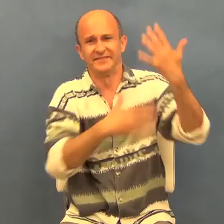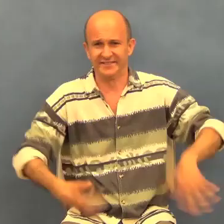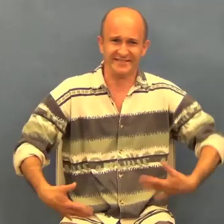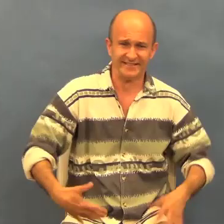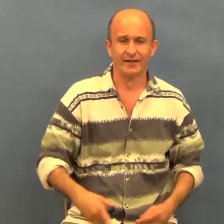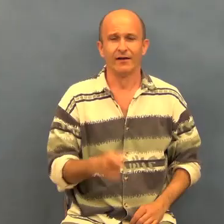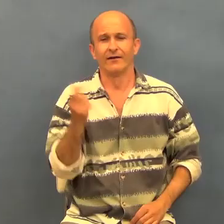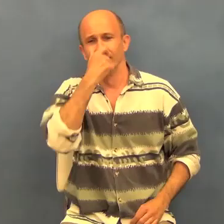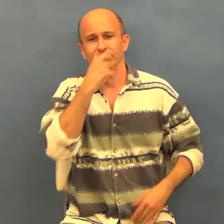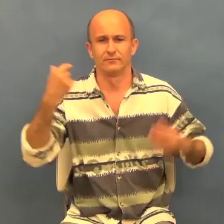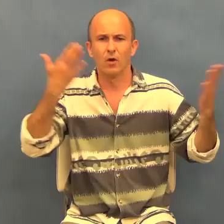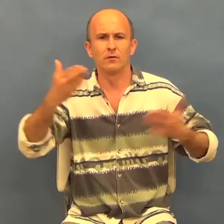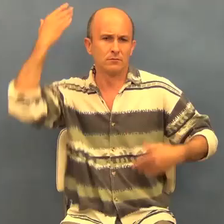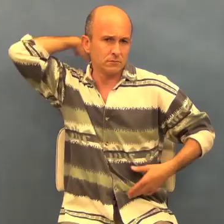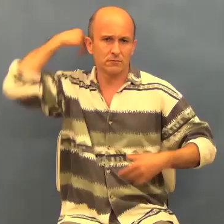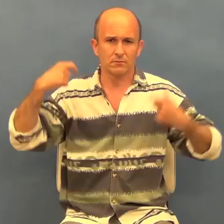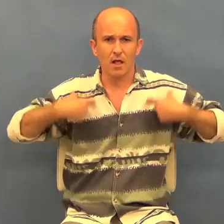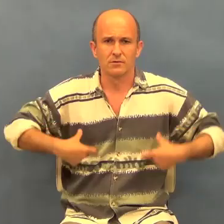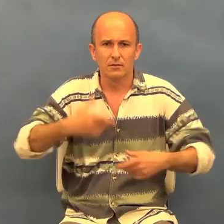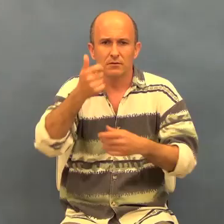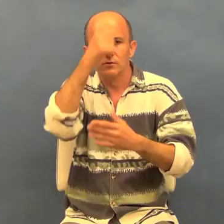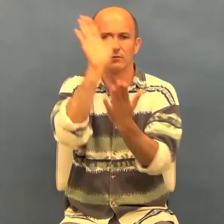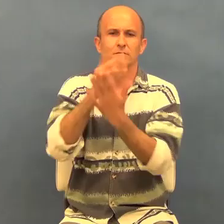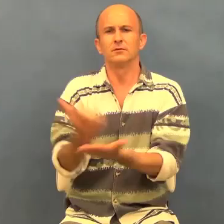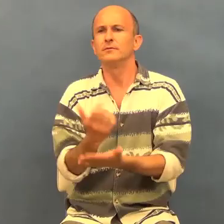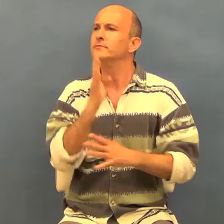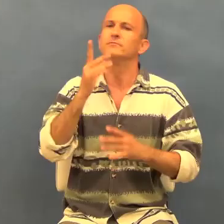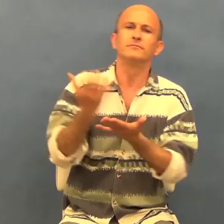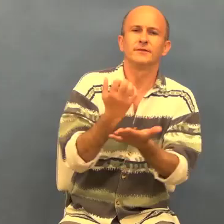Zjawia się Charlie Chaplin, który jest przygotowany. Ma na sobie plecak z szybami do wstawienia.